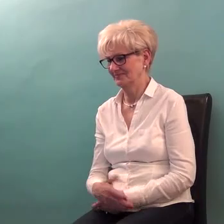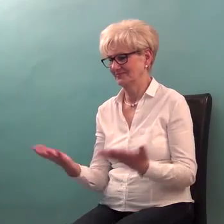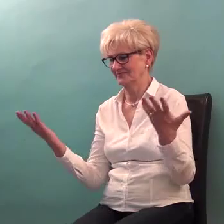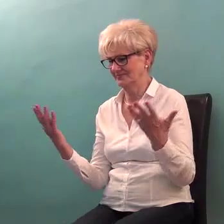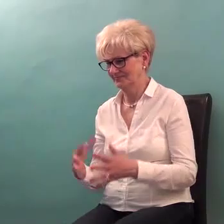No i co...?